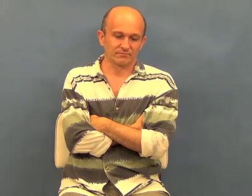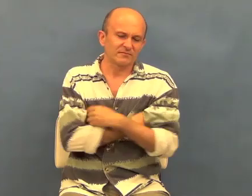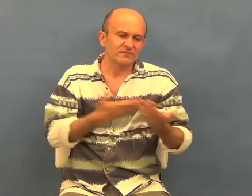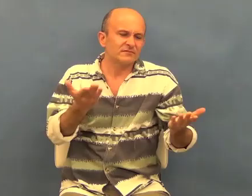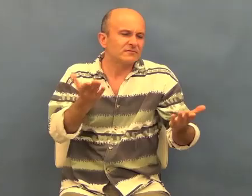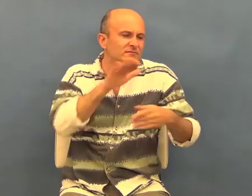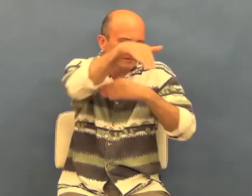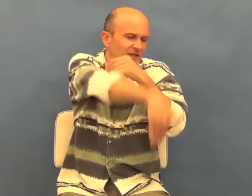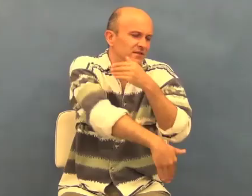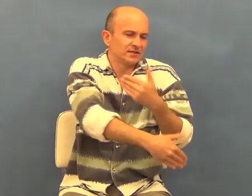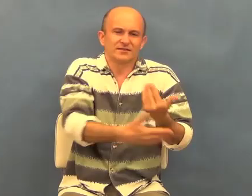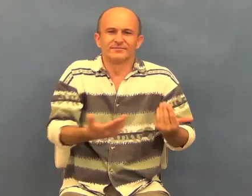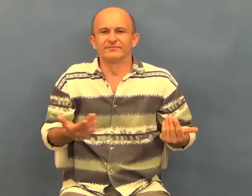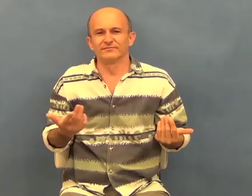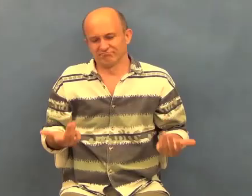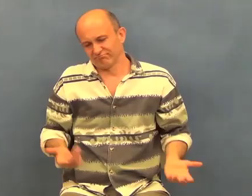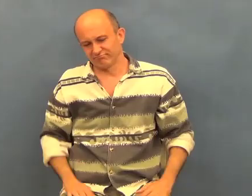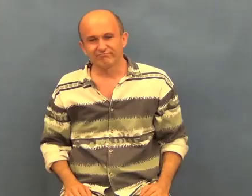No, wpaść do środka.